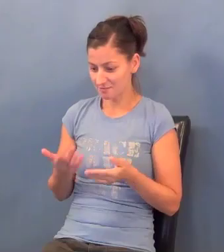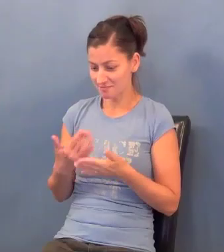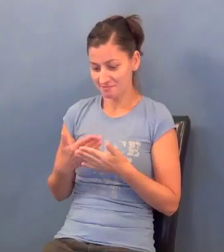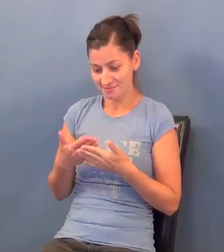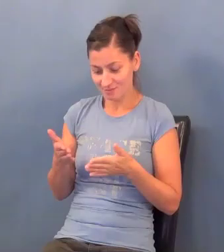Dlaczego?